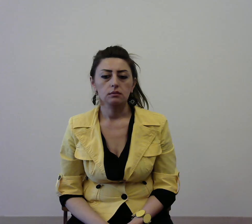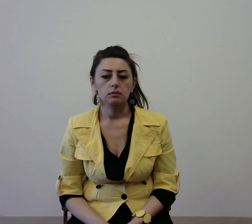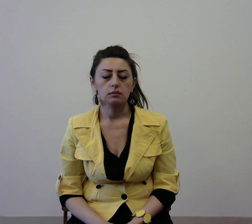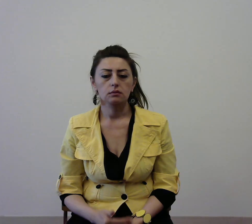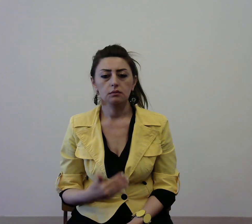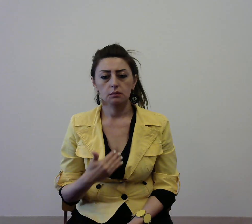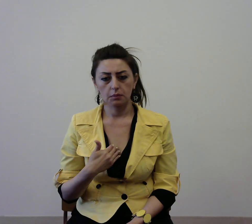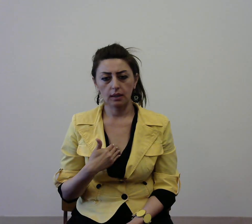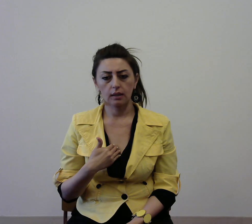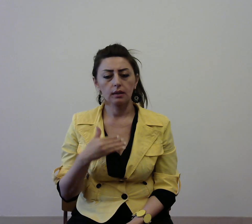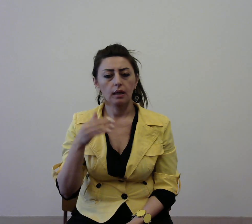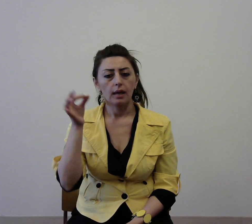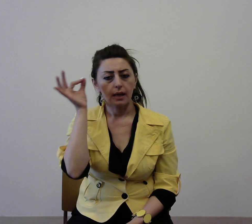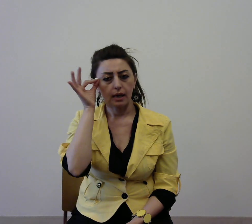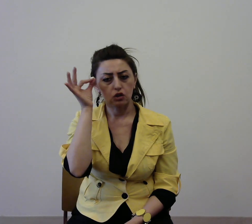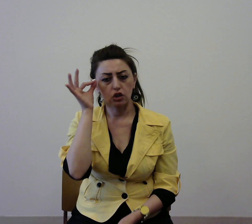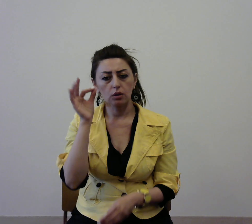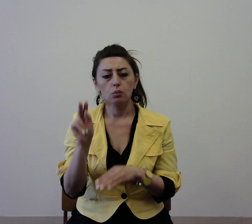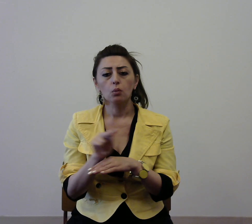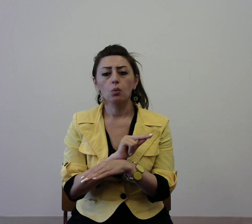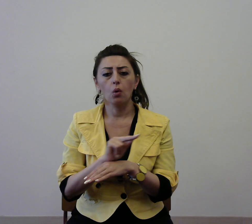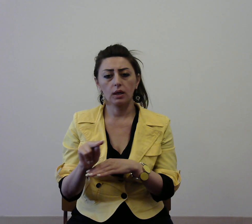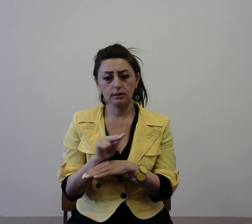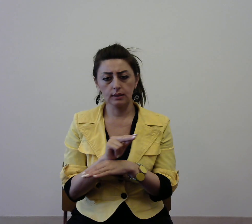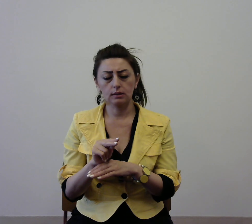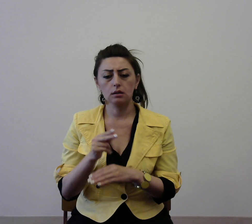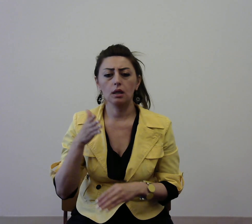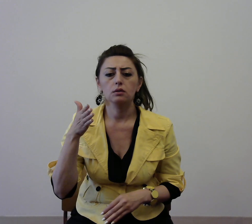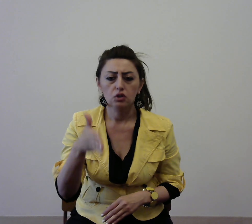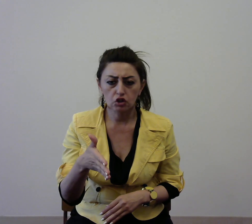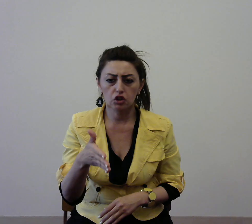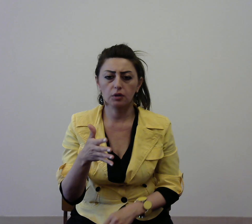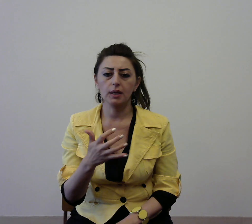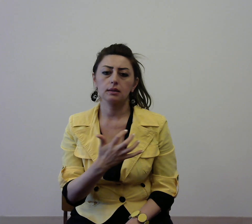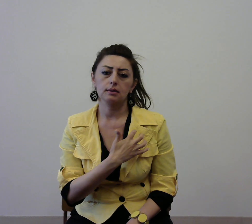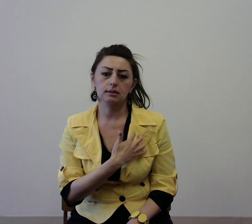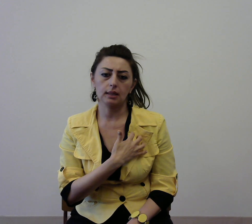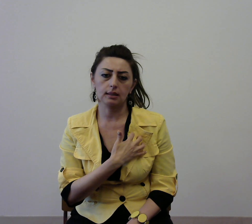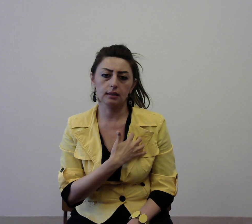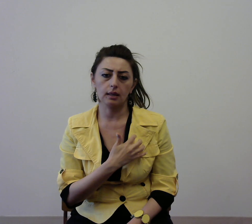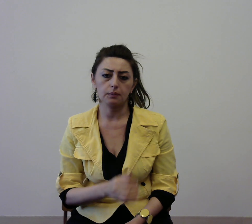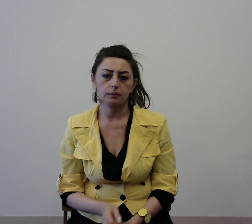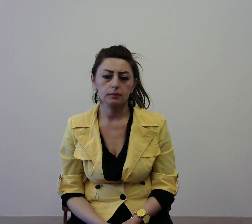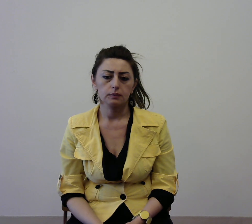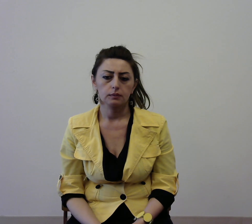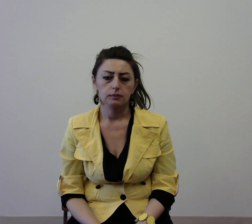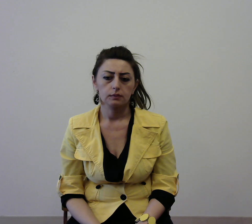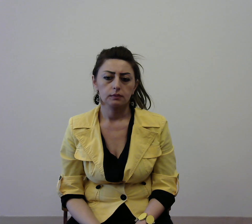Mən həkim müayinəsindən keçmək istəyirəm